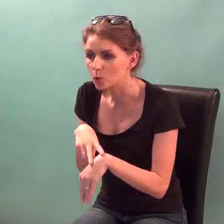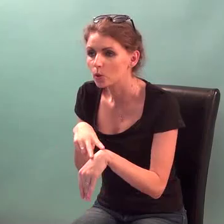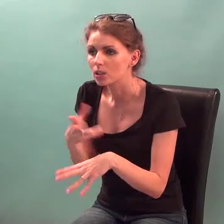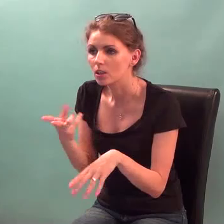O której godzinie?